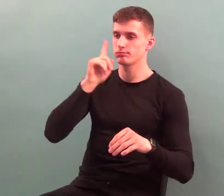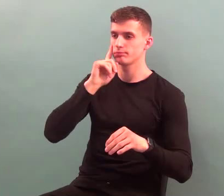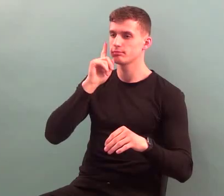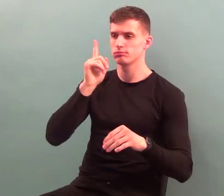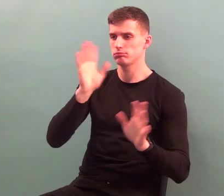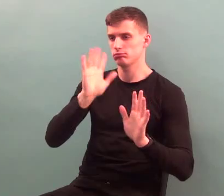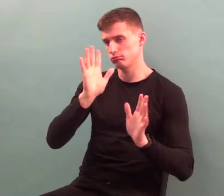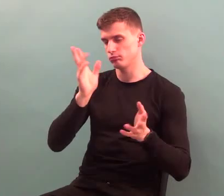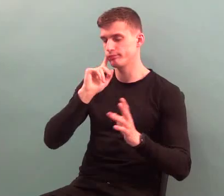Nie, nie.